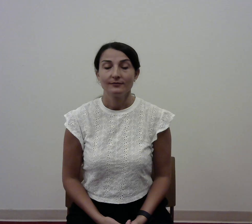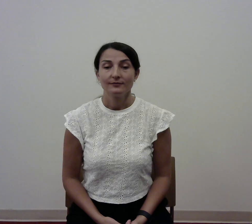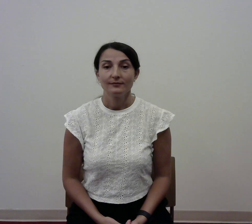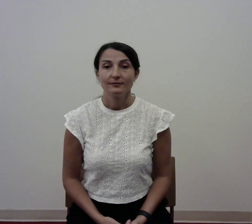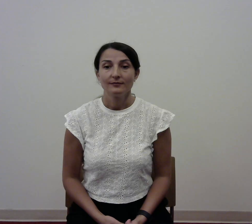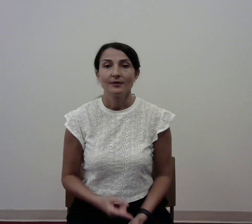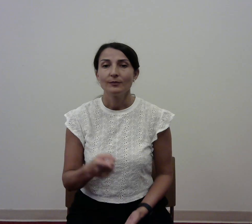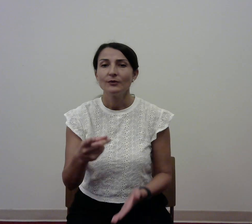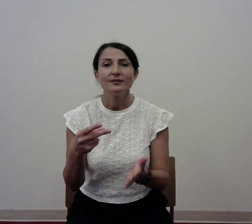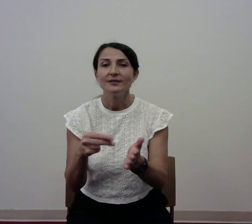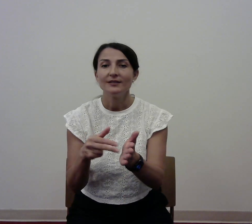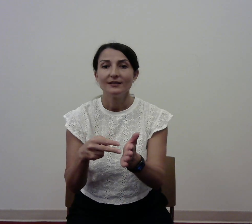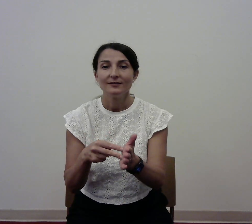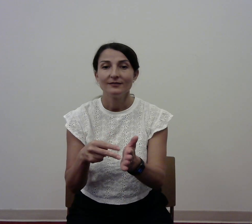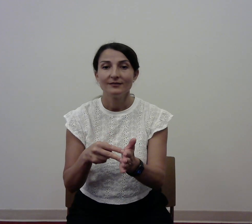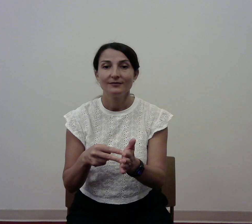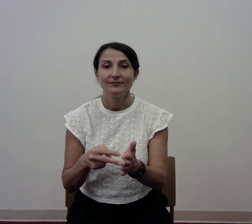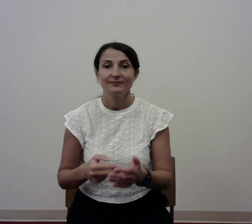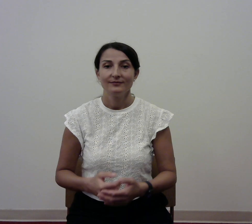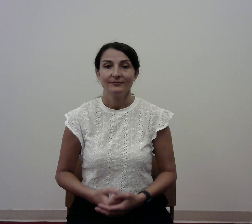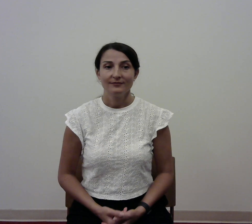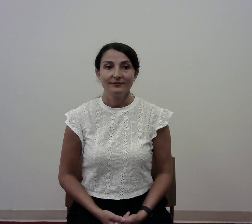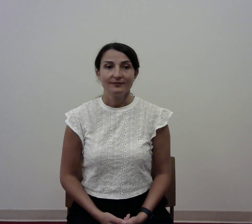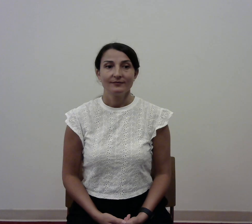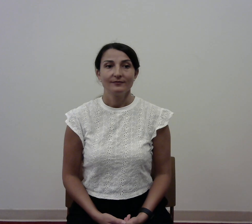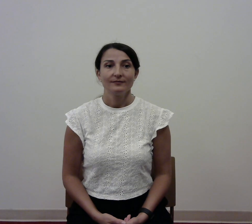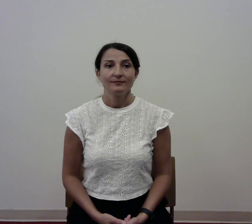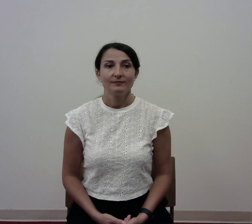Bu neçəyədir?